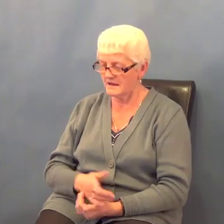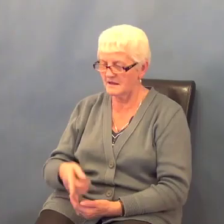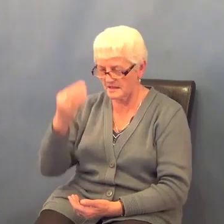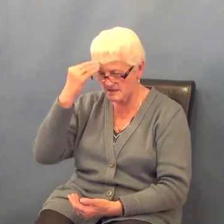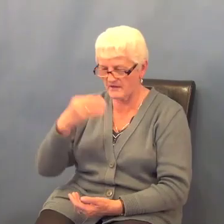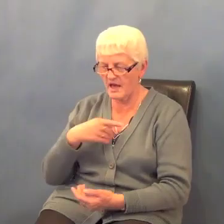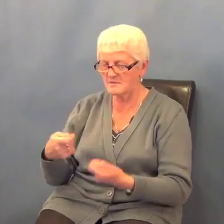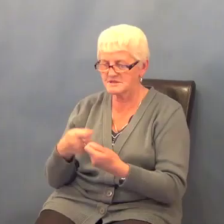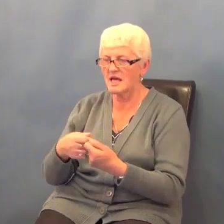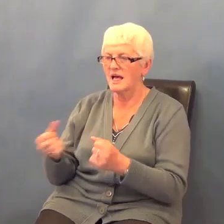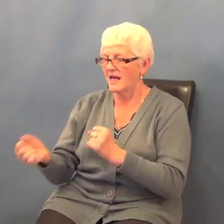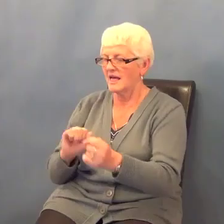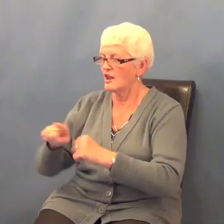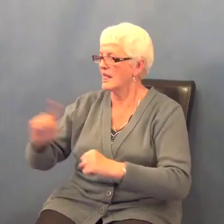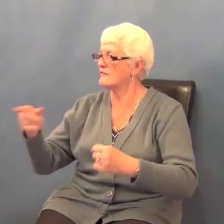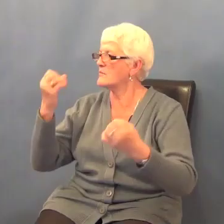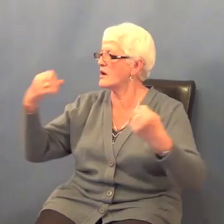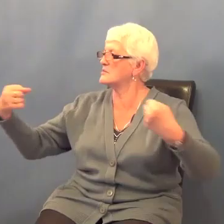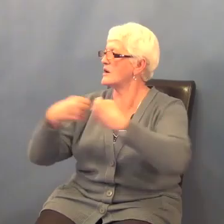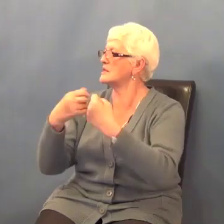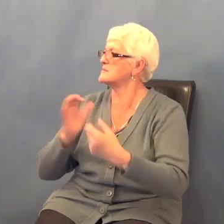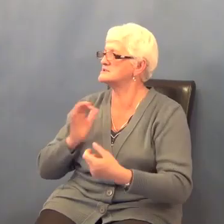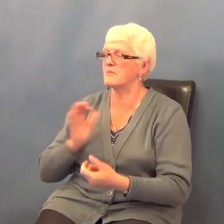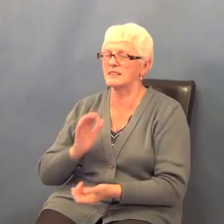Zawiadamia o tym, że piloci nadjeżdżają i mogą się zderzyć, jest niebezpiecznie.